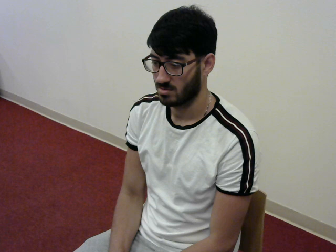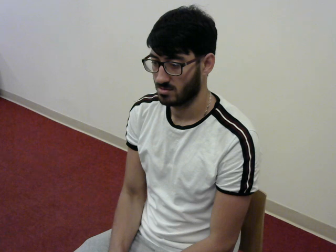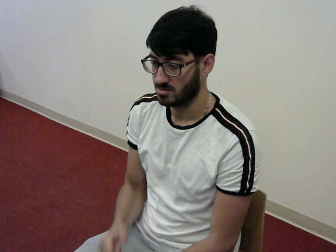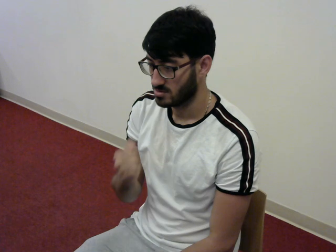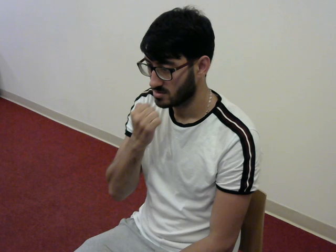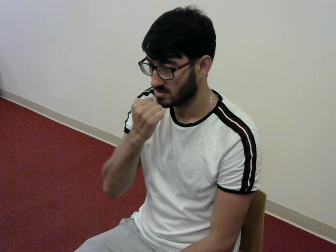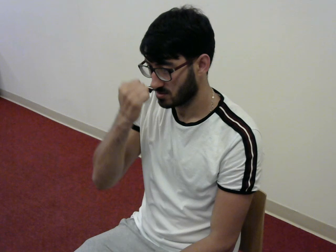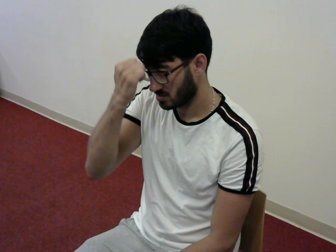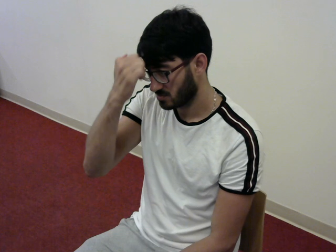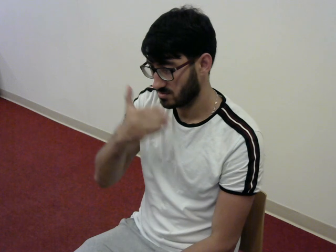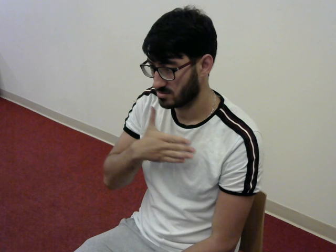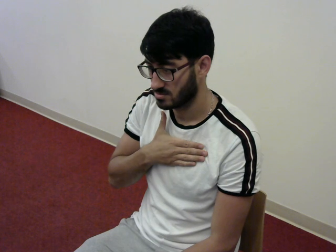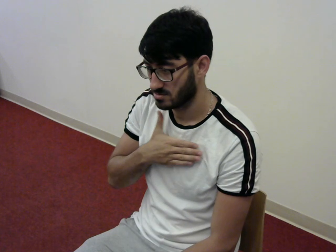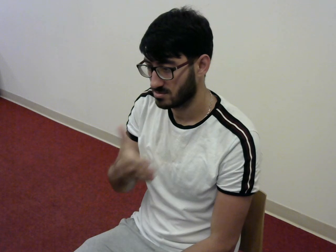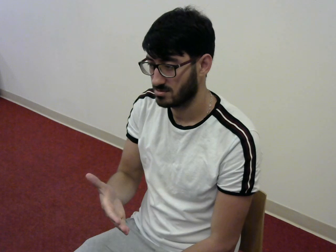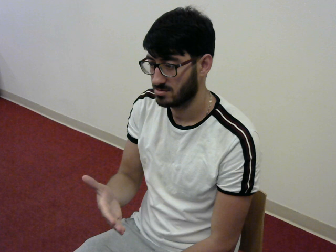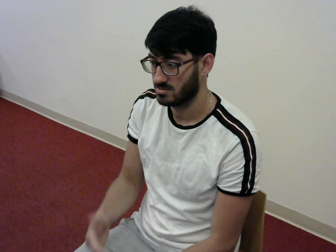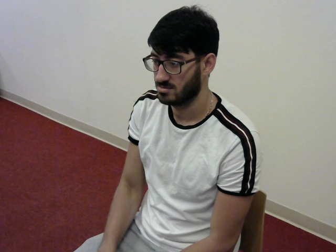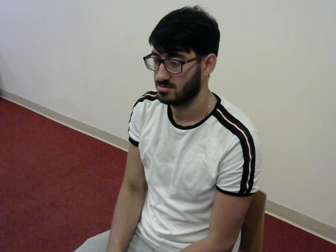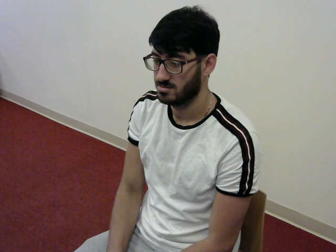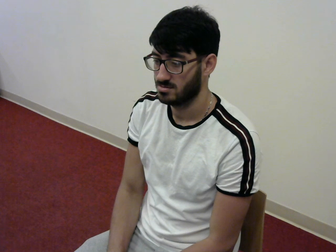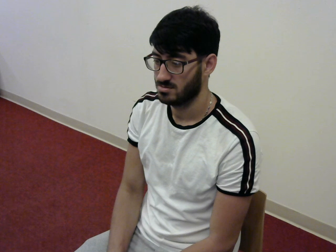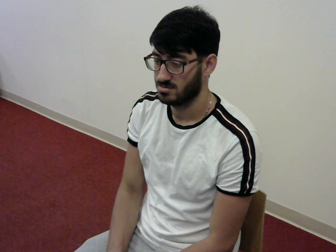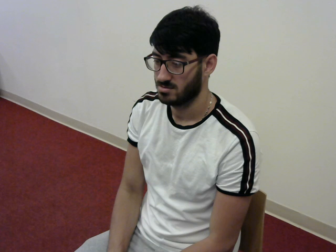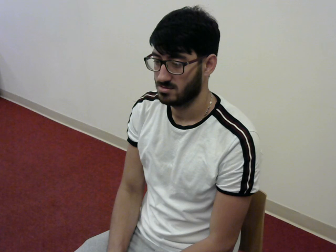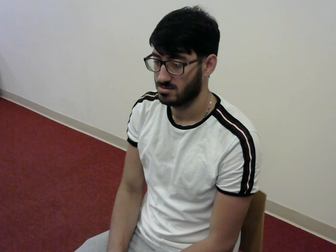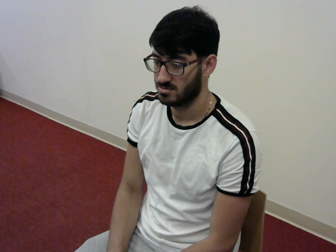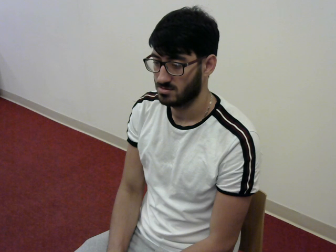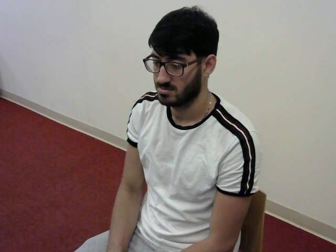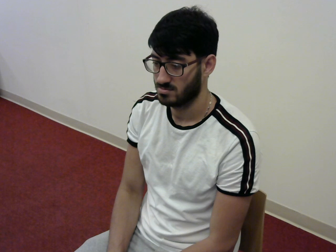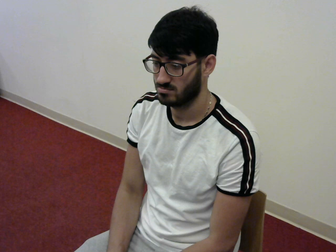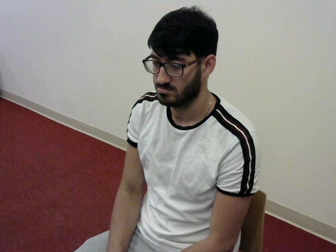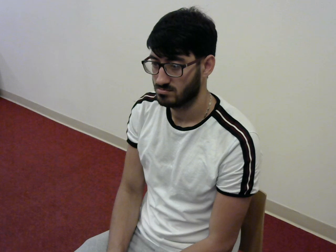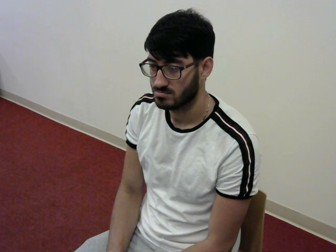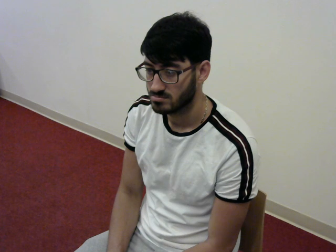Təşəkkür edirəm